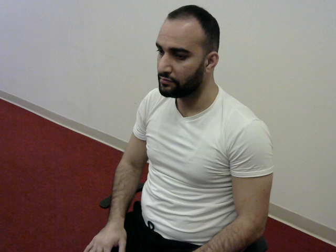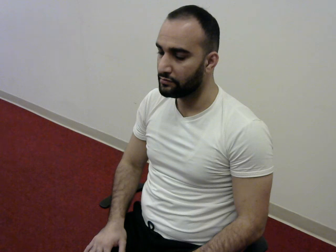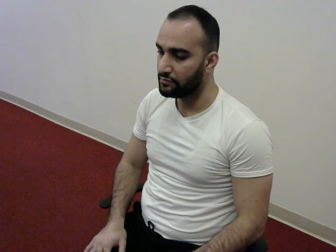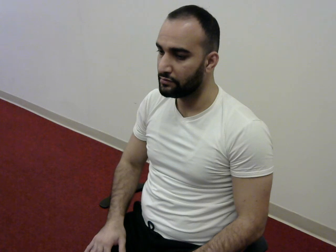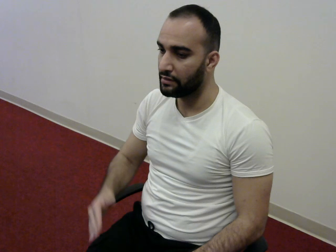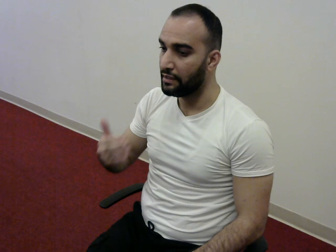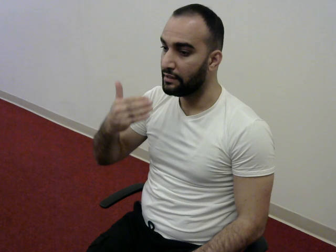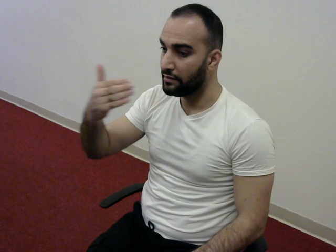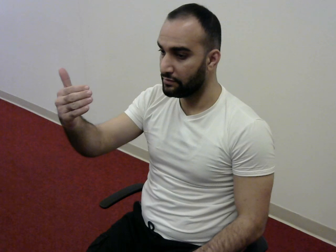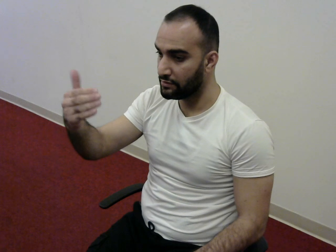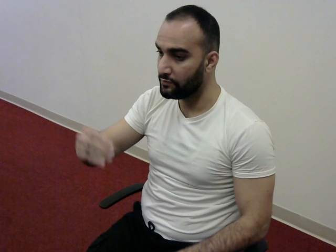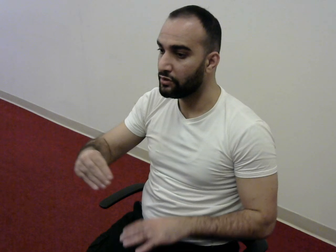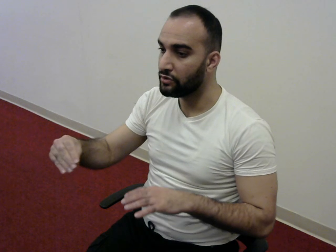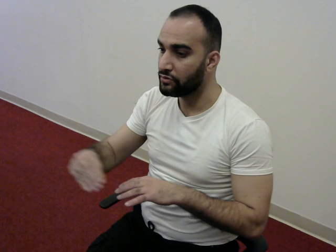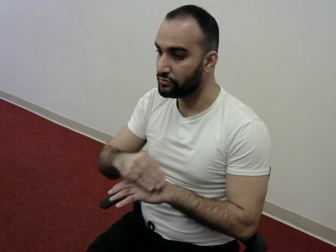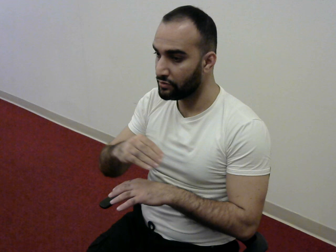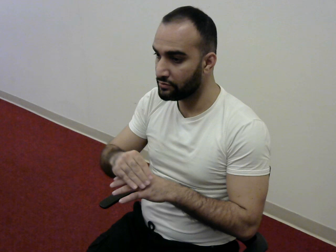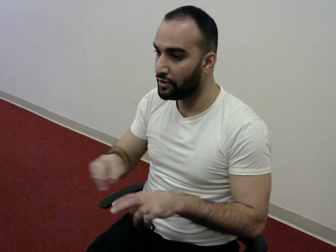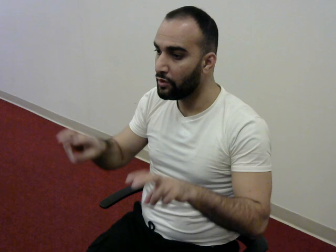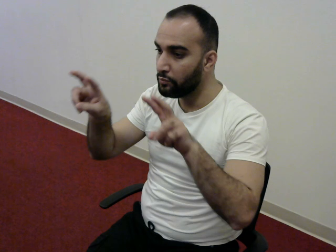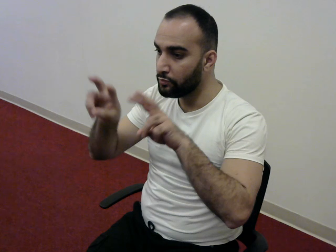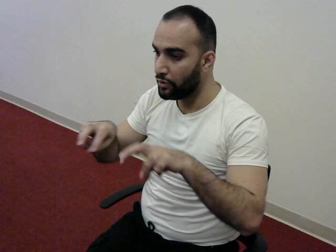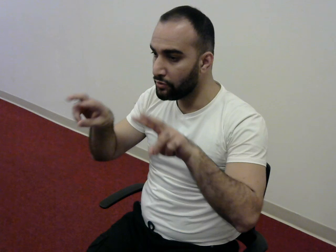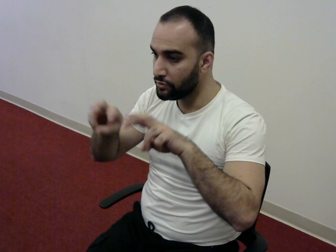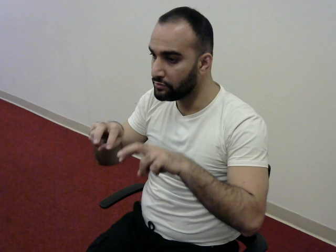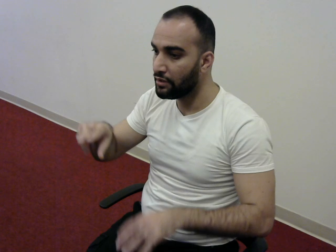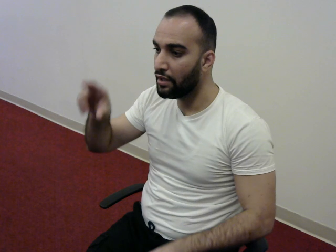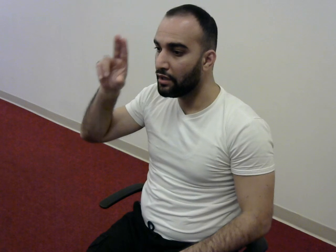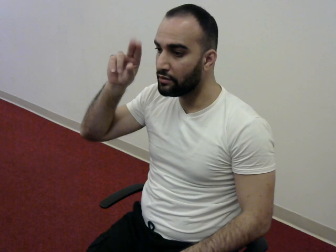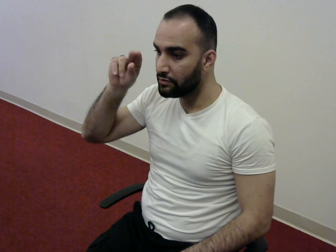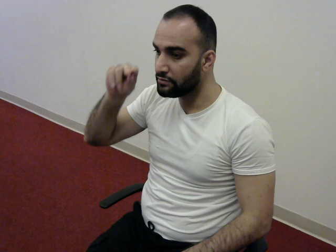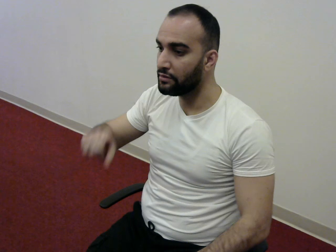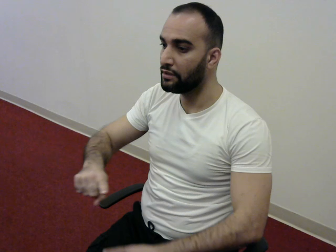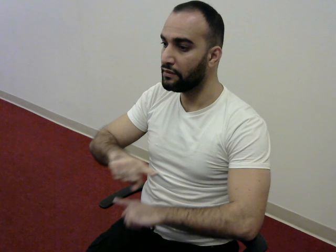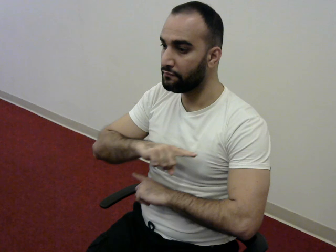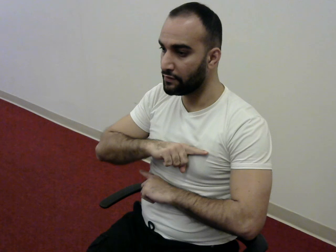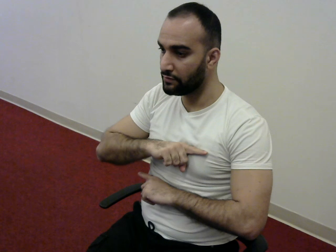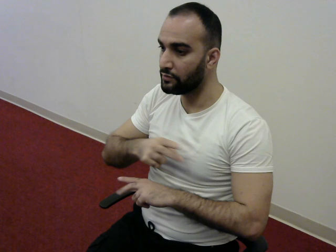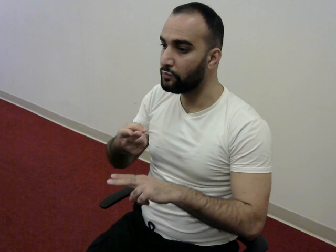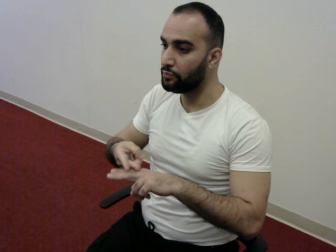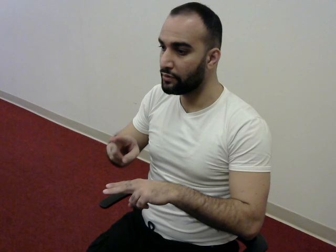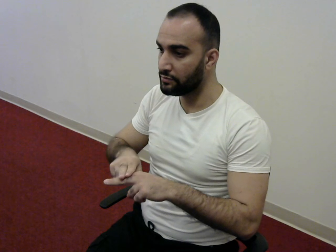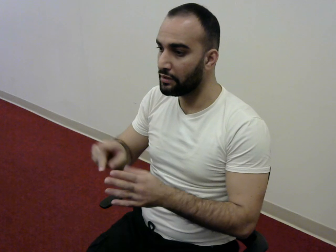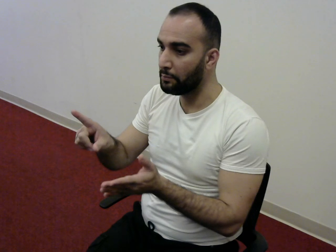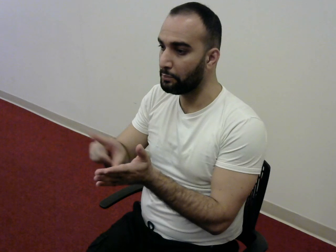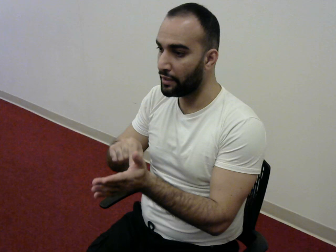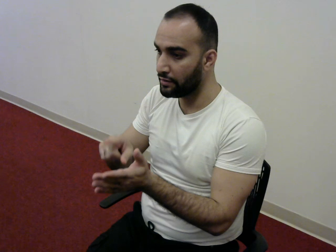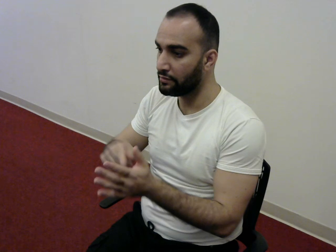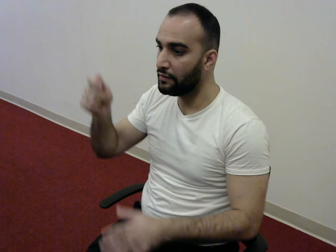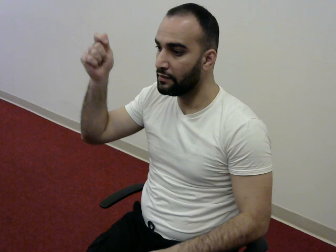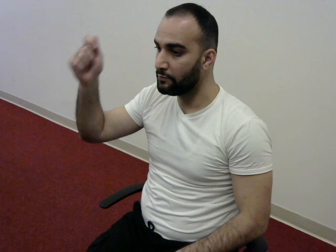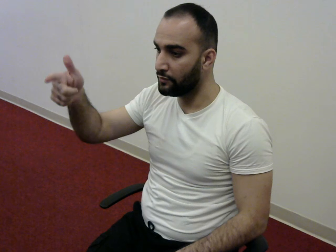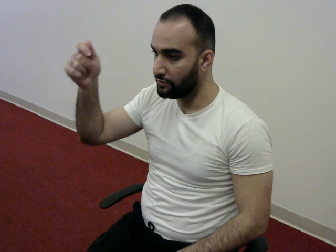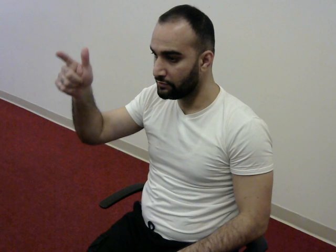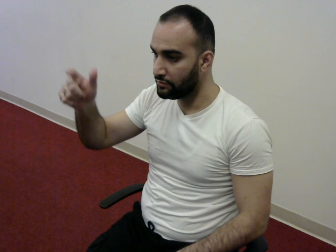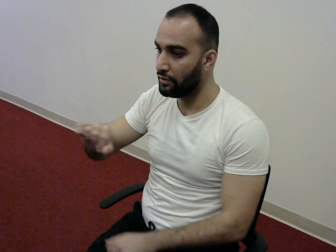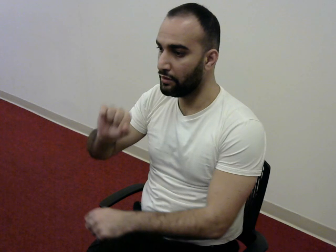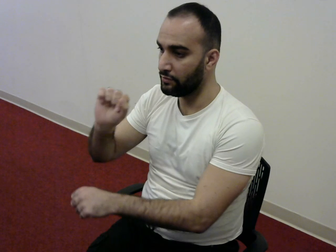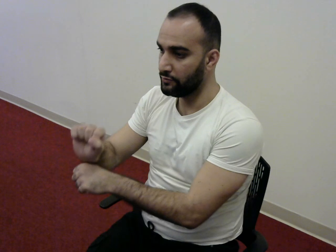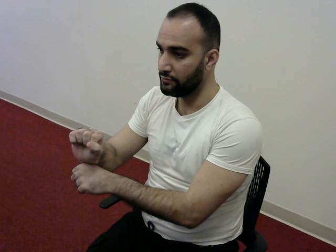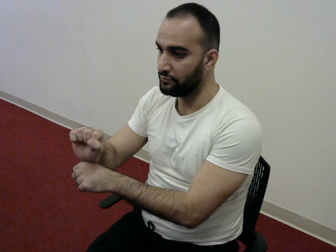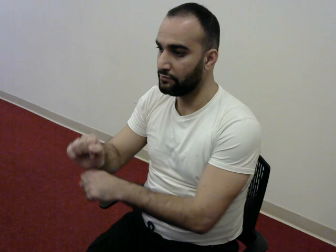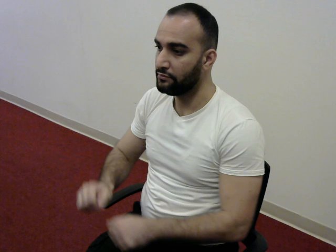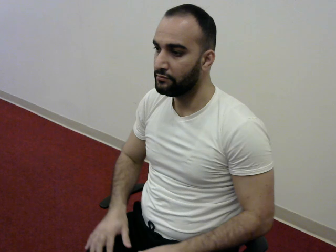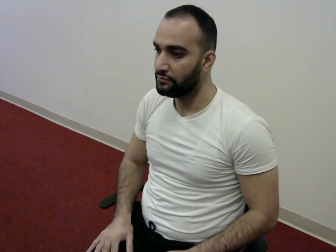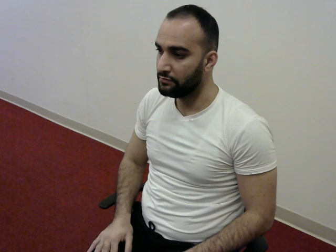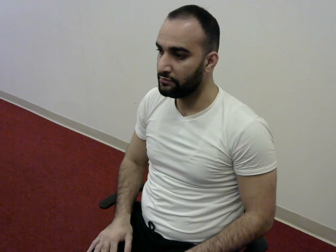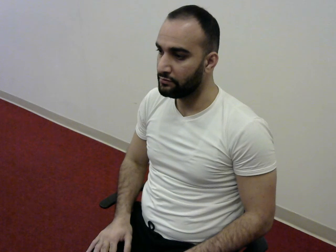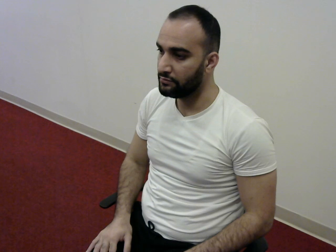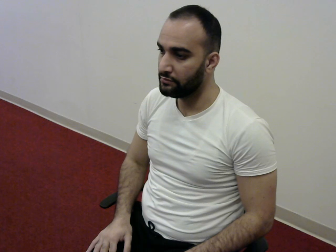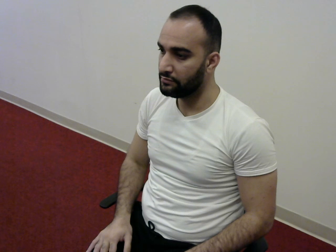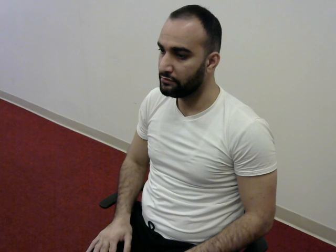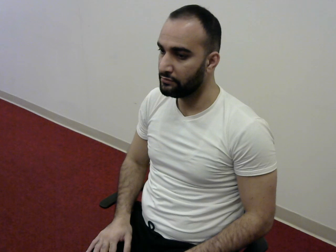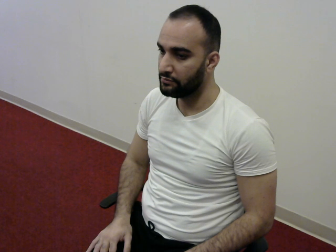Sizin həyat yoldaşınızın müayinə tarixi çatdığı üçün pensiya ödənişi dayanıb